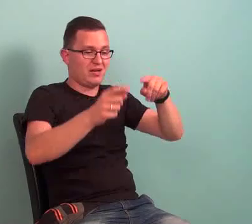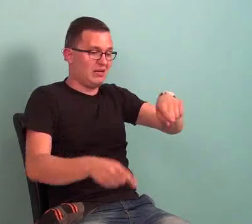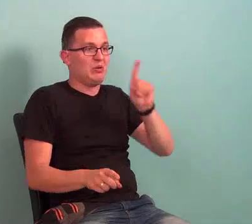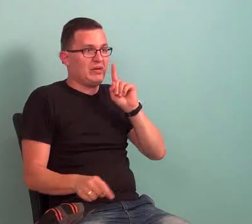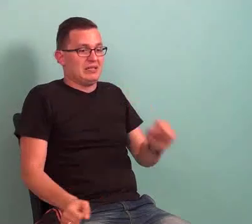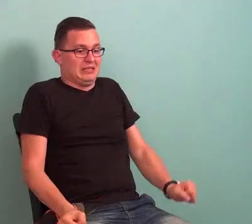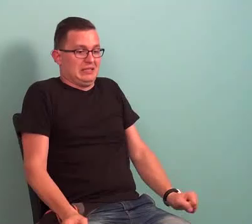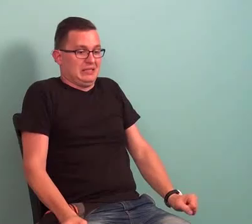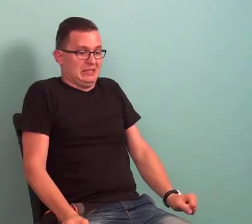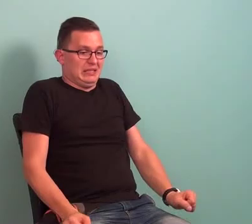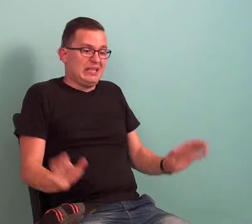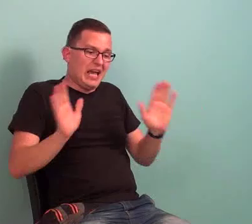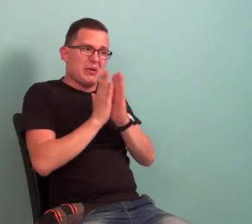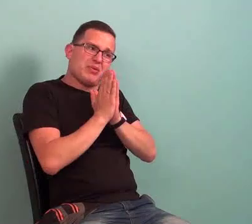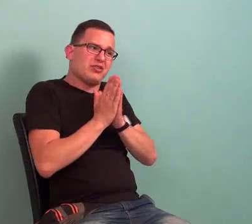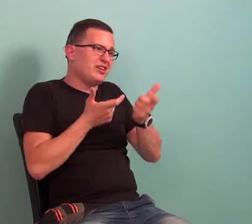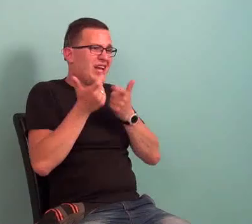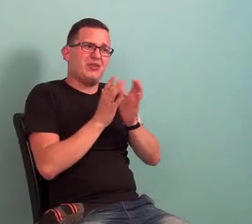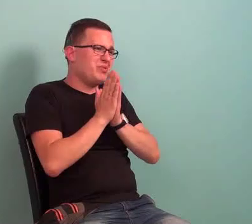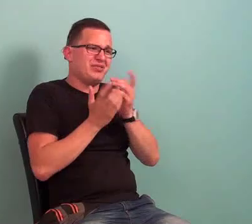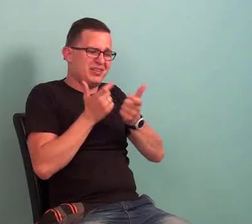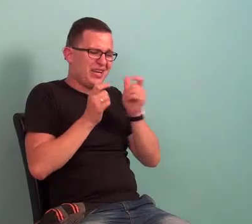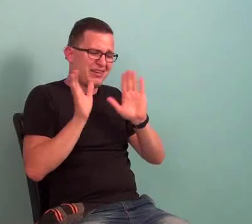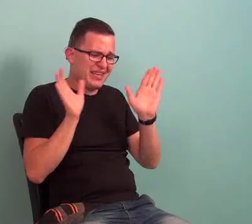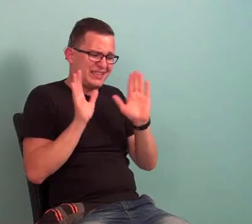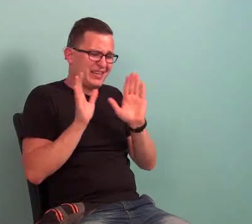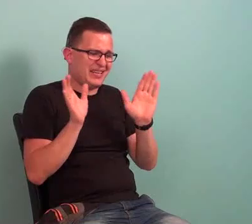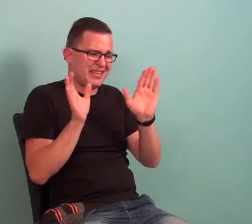Myszka chłopiec trzęsie się ze strachu i prosi, żeby ten mały tego nie robił.